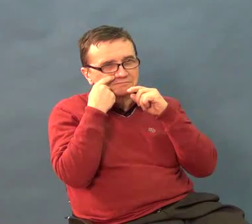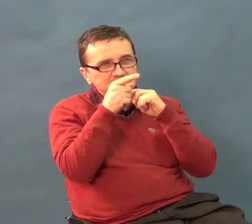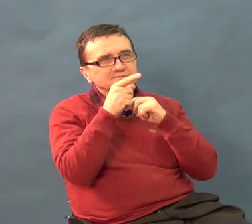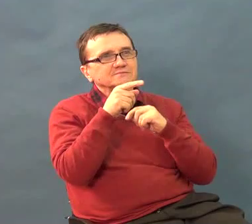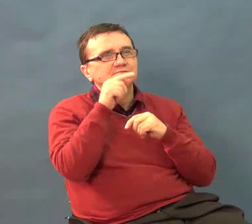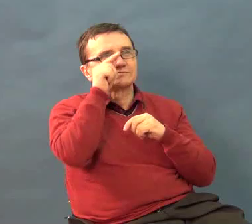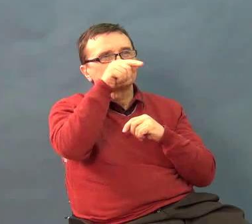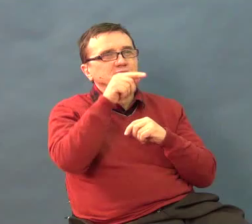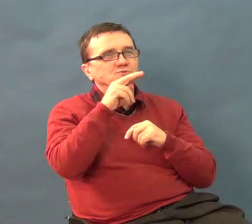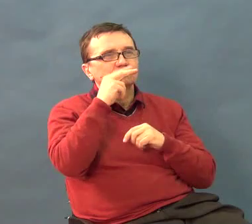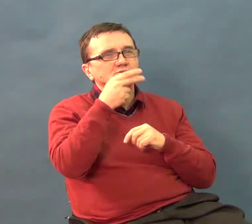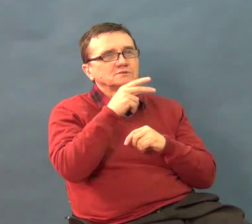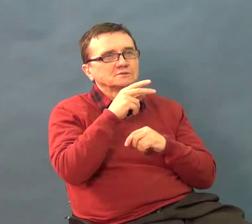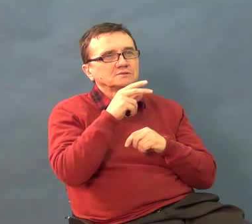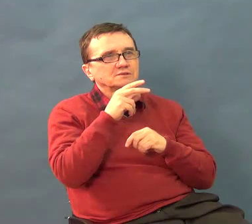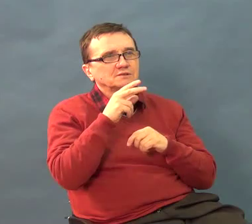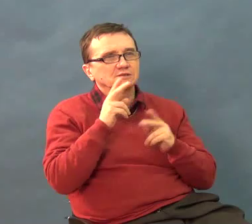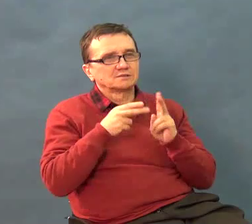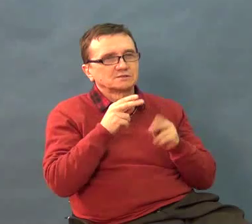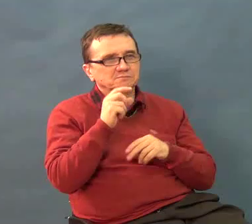W drugim budynku jest mała kaczka.